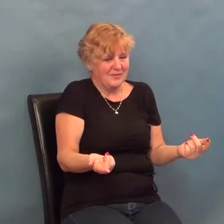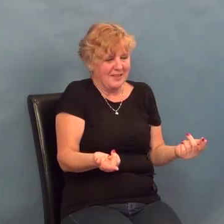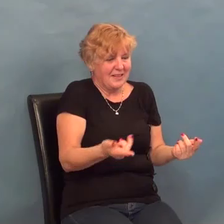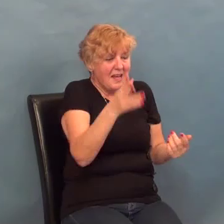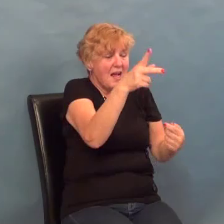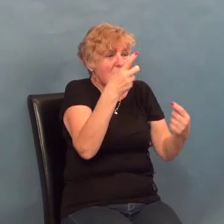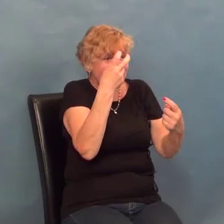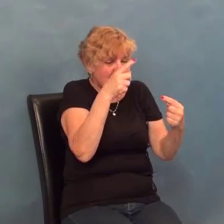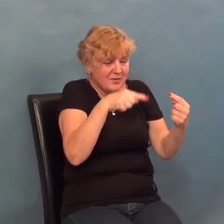Szukaj pasującego terminu.